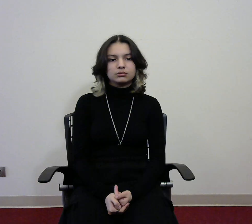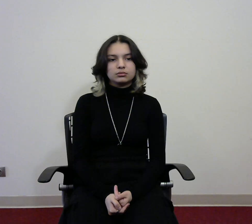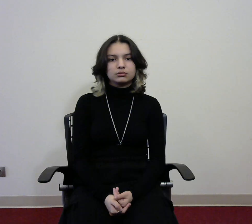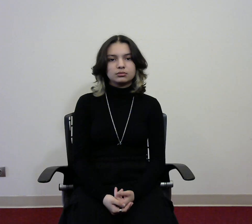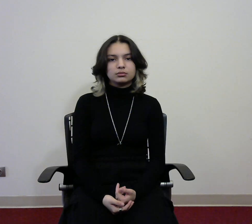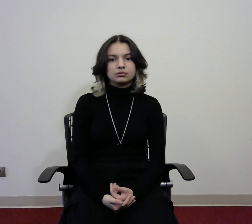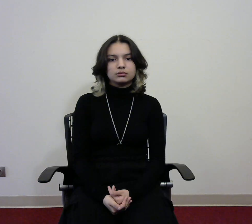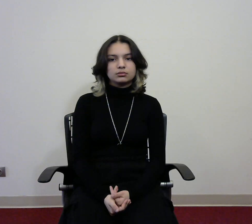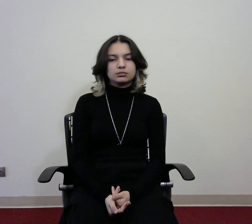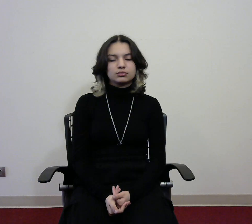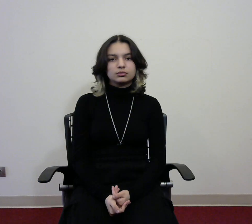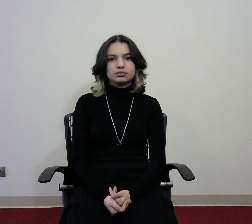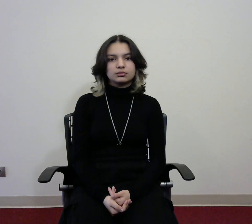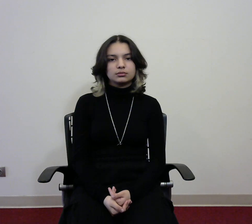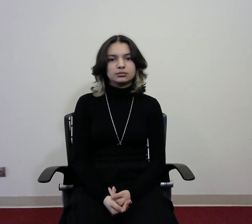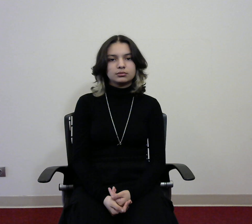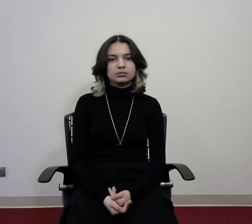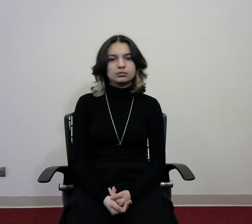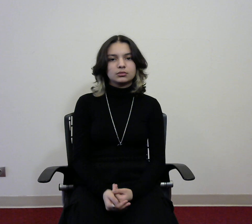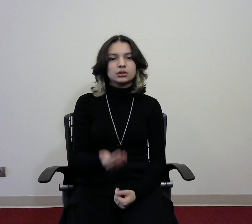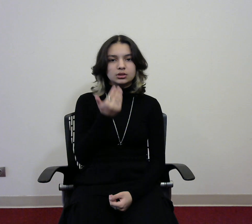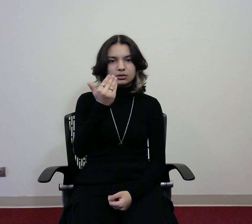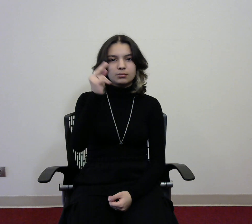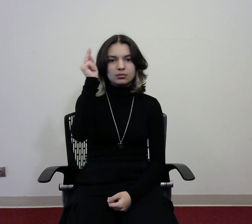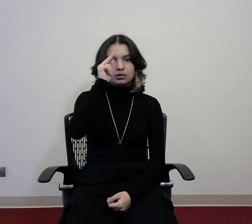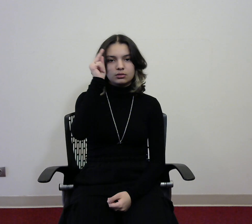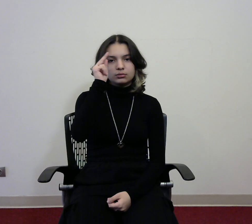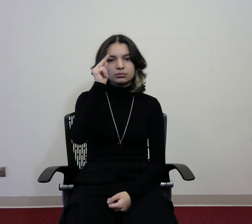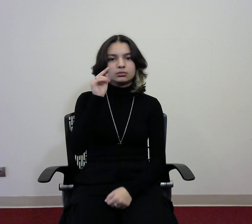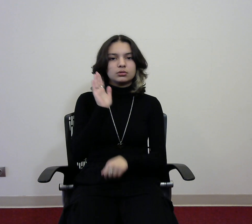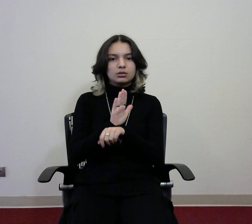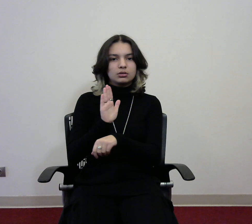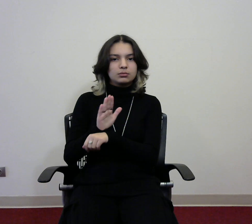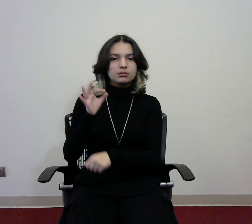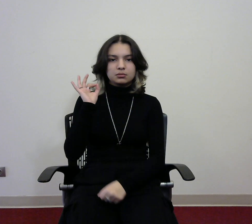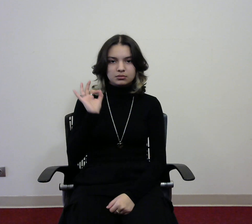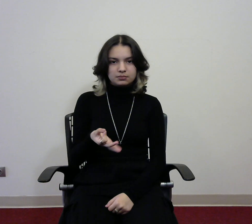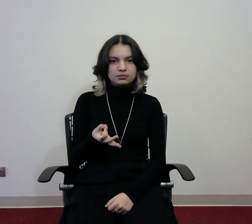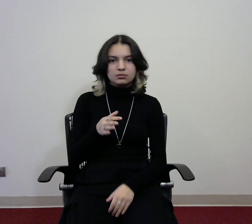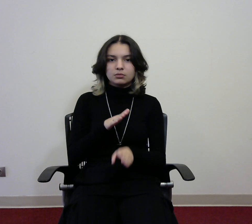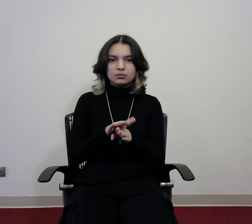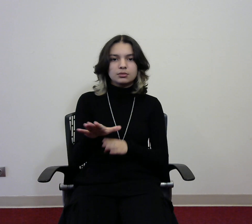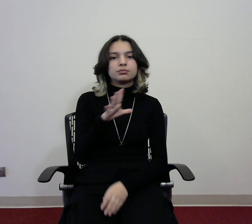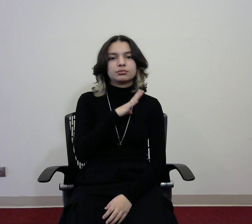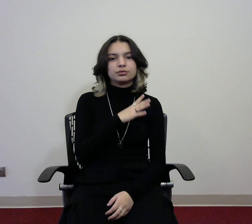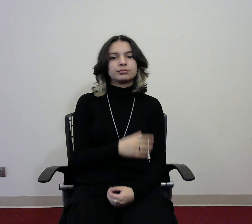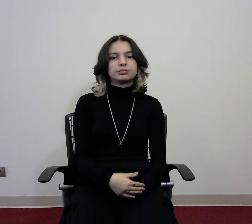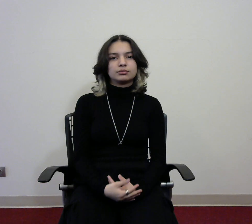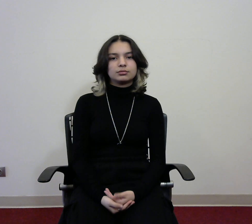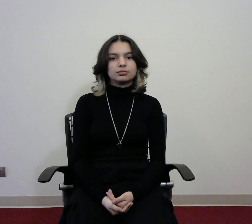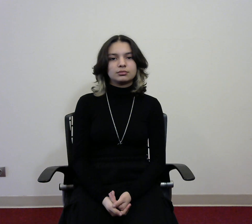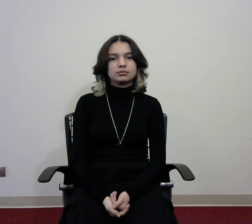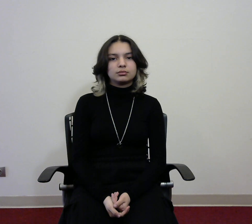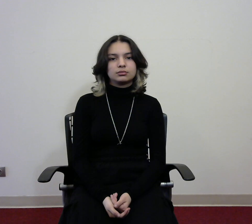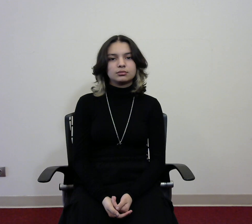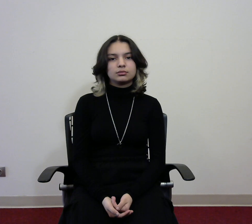Sənin şagirdin tapşırıqları düzgün yerinə yetirib